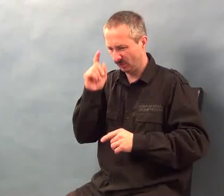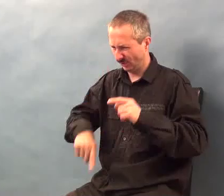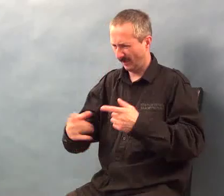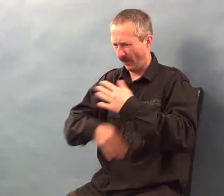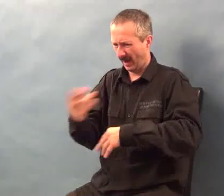Nie, źle, namieszałem.